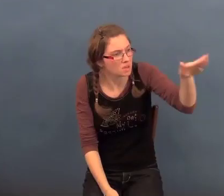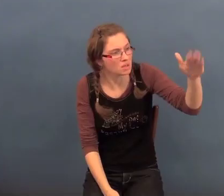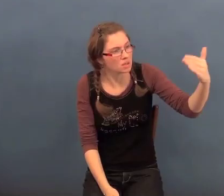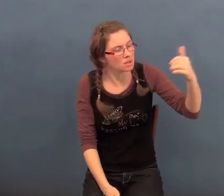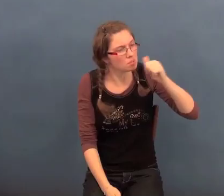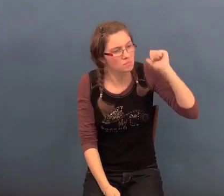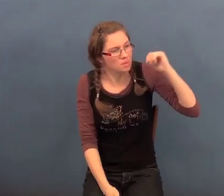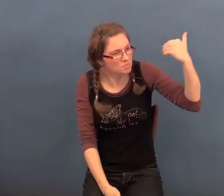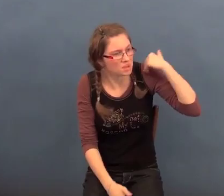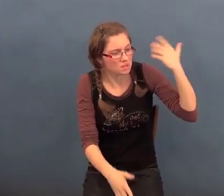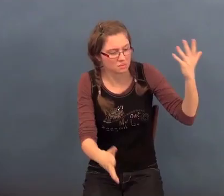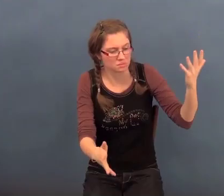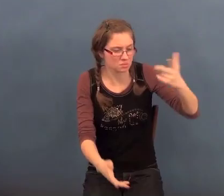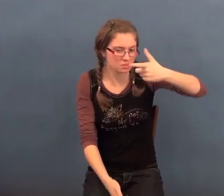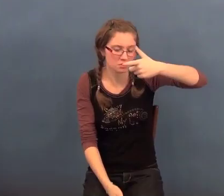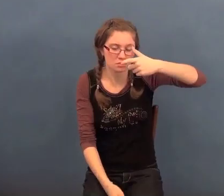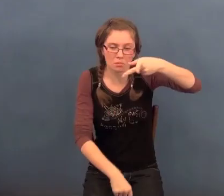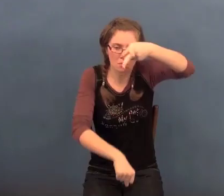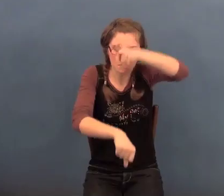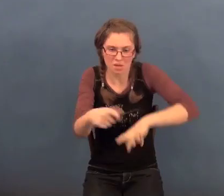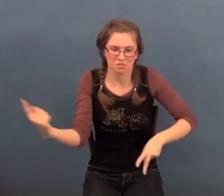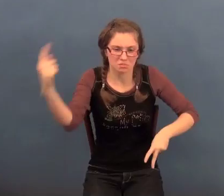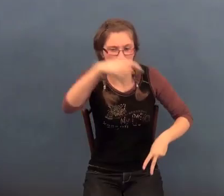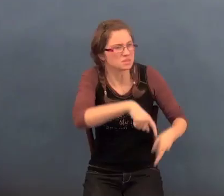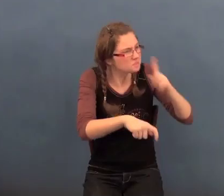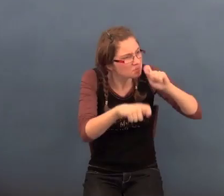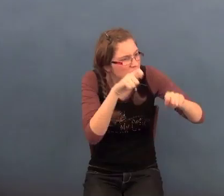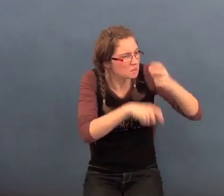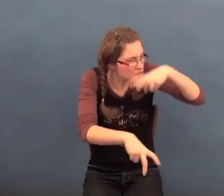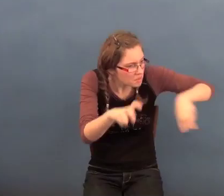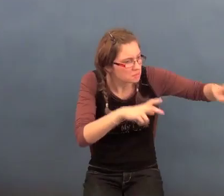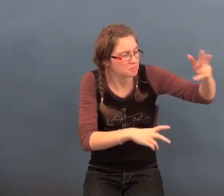Mówią: "Wczoraj przyjechała straż i policja, sprawdzali hotel i twój pokój był zamknięty, nie można go było otworzyć...".